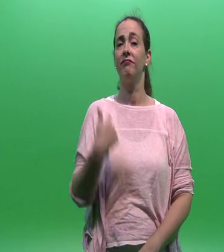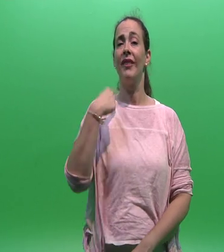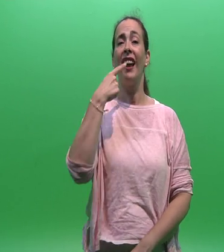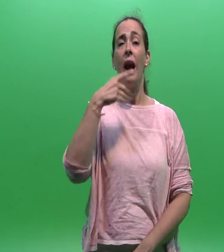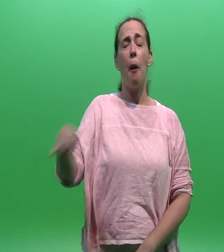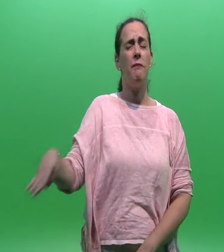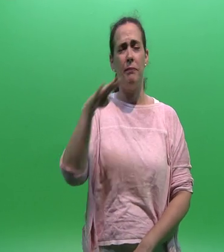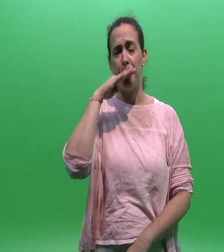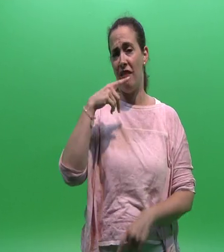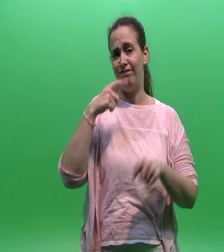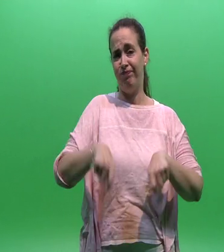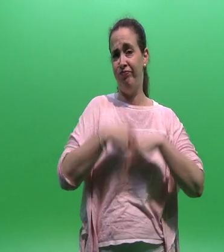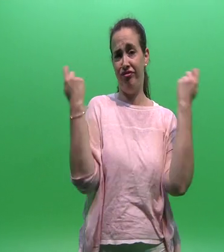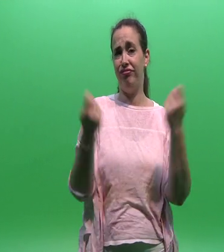Em vaig donar un cop a la boca i em vaig trencar una dent.